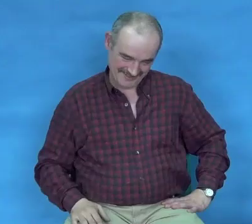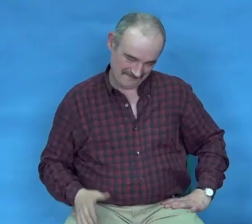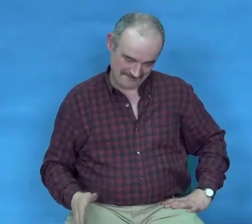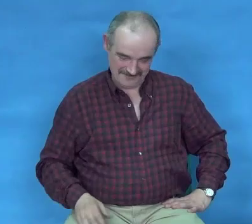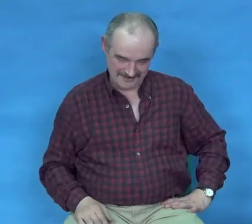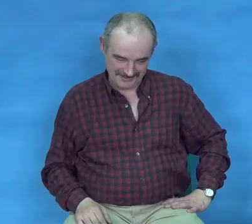Piłuje.